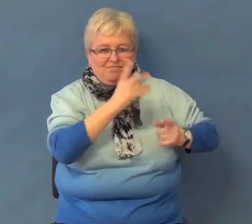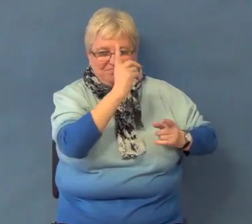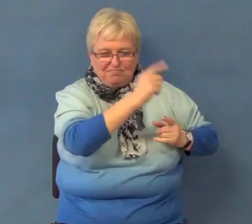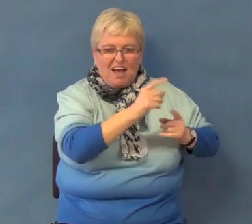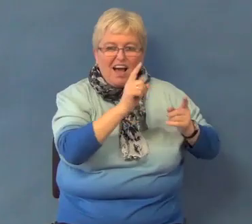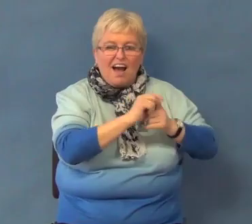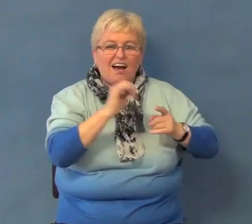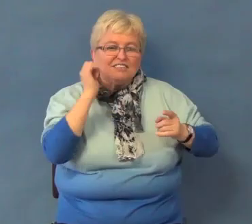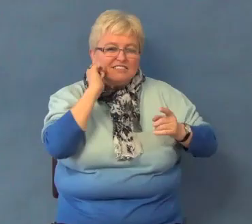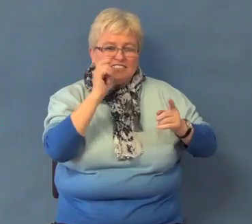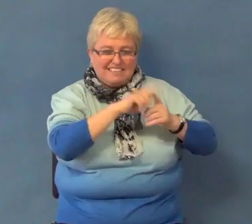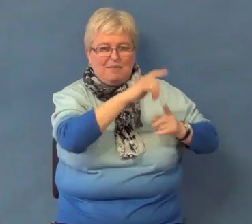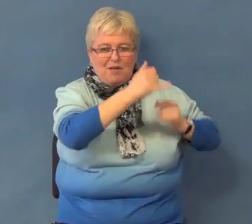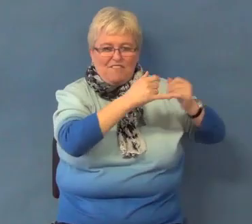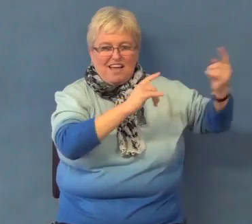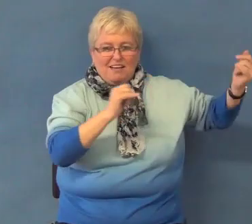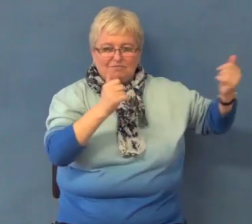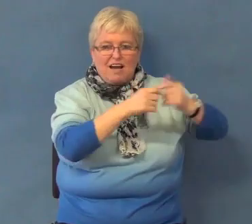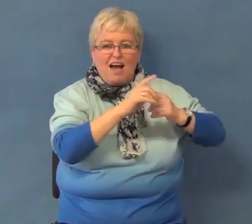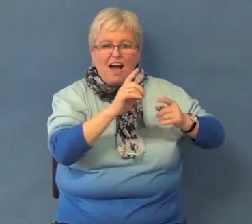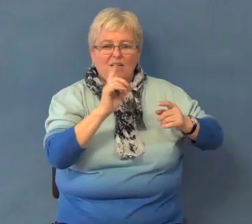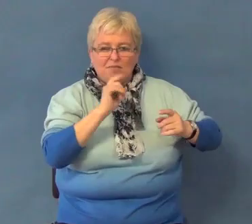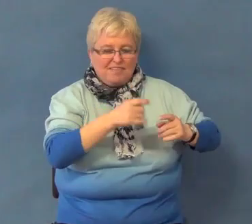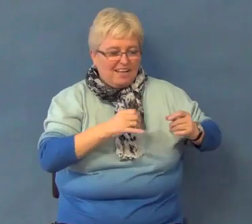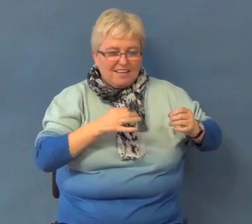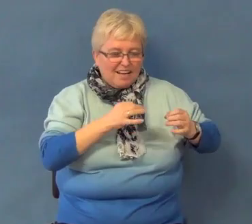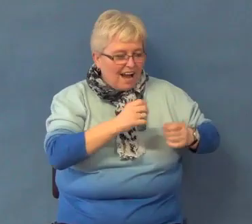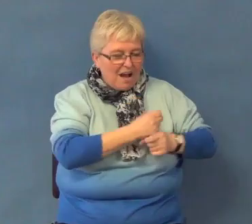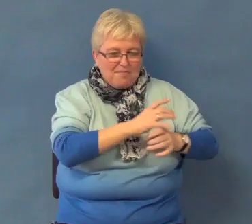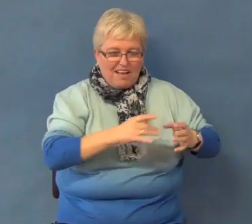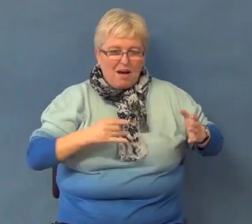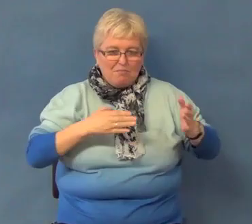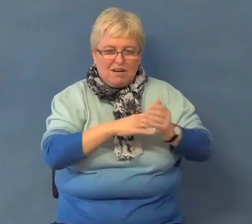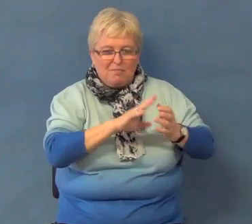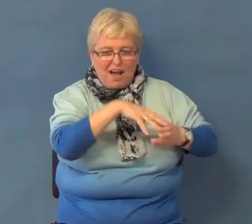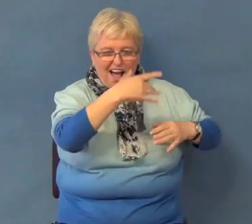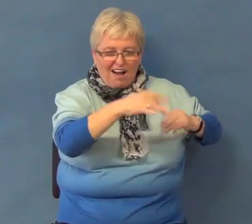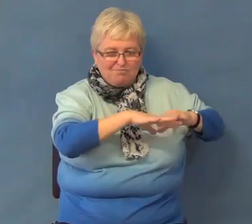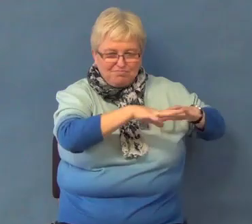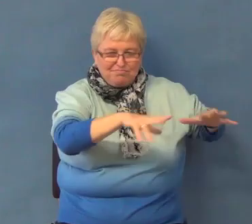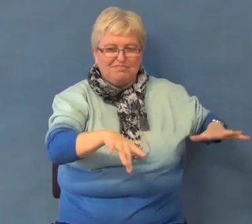Z naprzeciwka jechała też rowerem dziewczyna, a chłopak najechał na kamień, przewrócił się i rozsypały się gruszki.